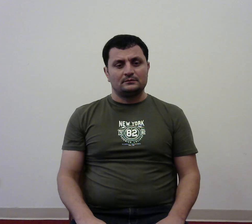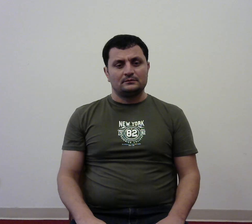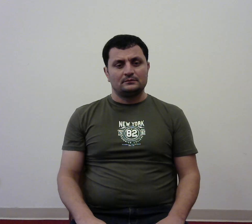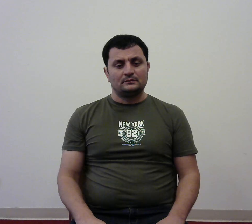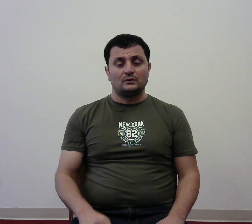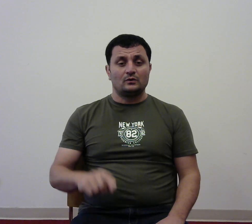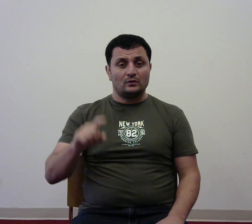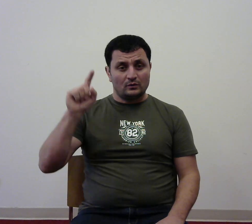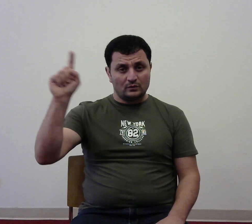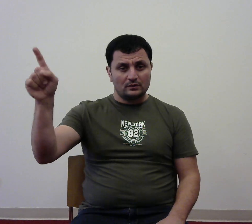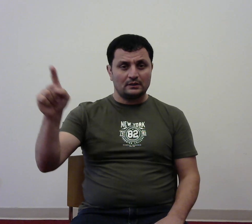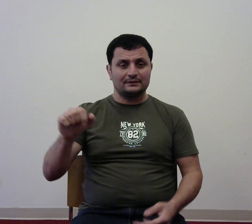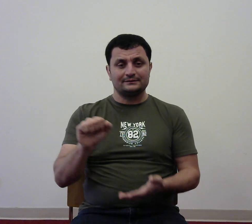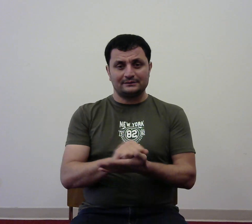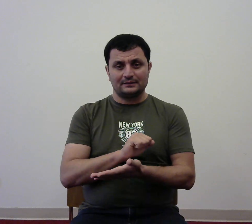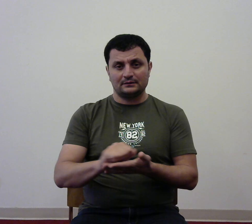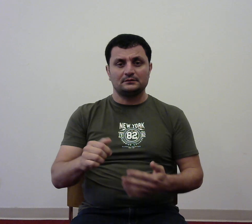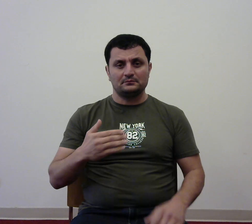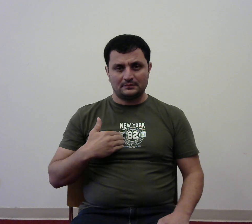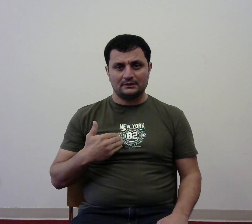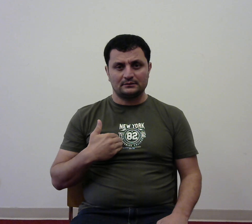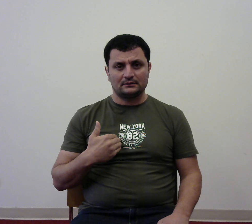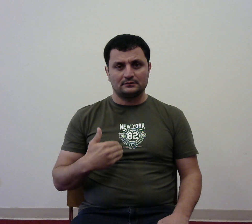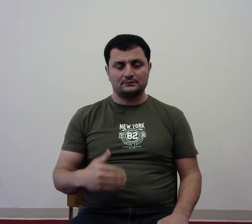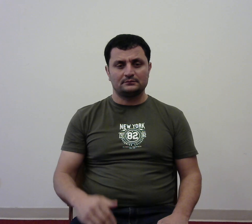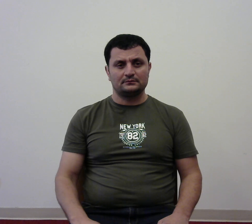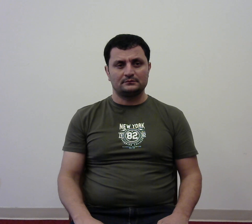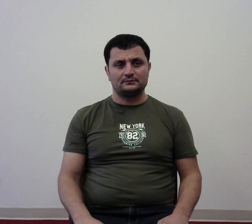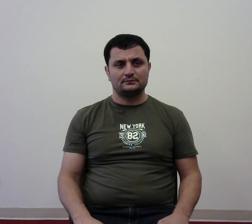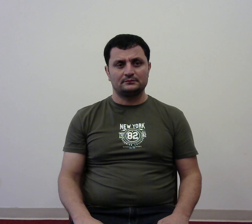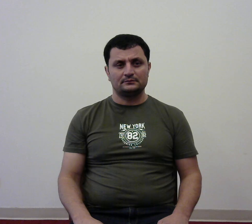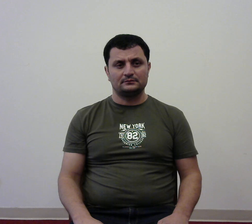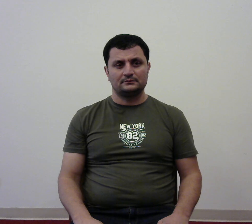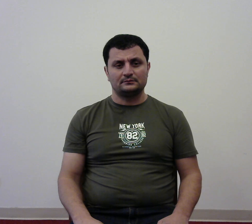Onun sənədləri məndədir